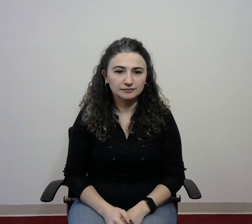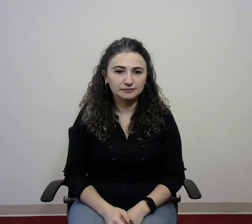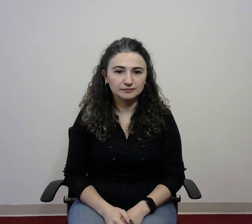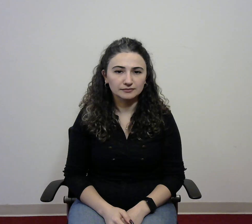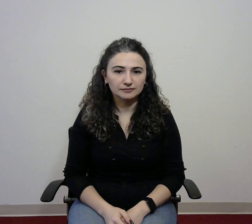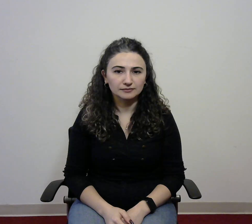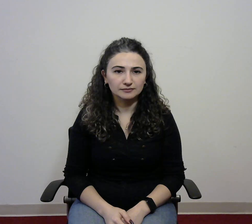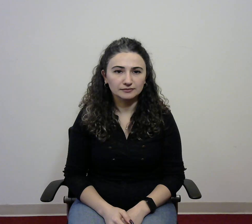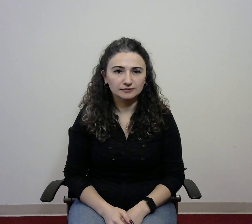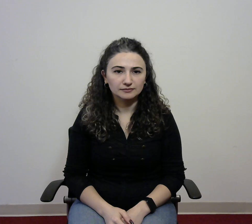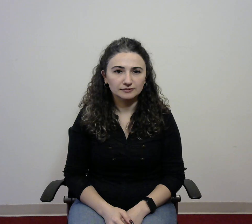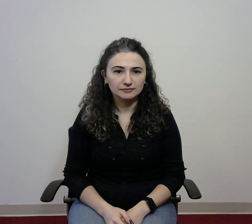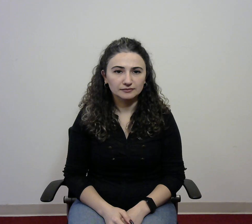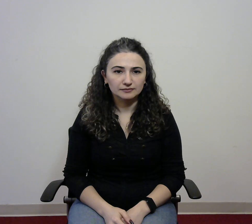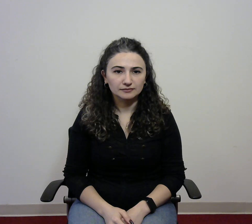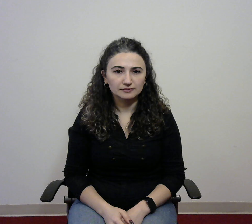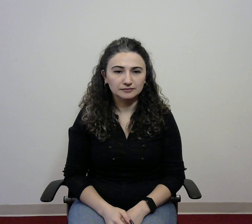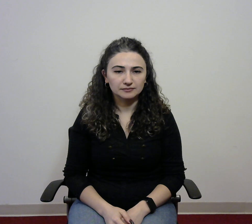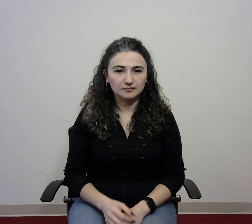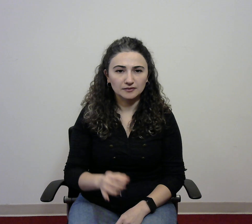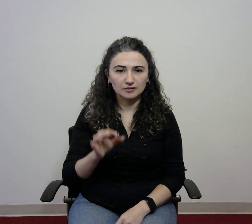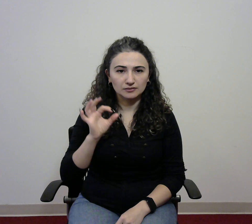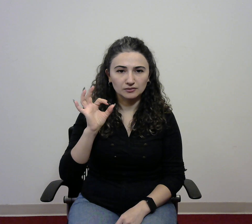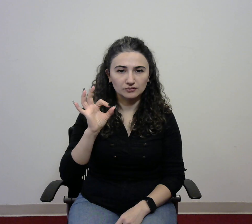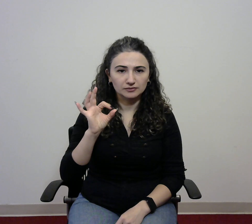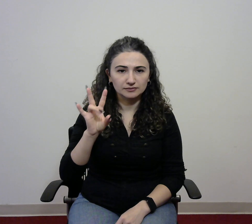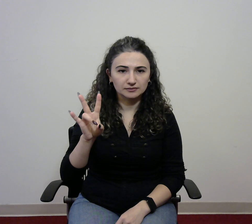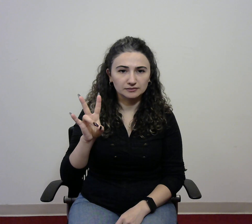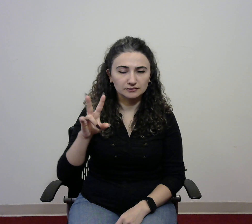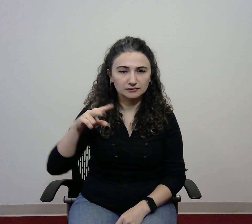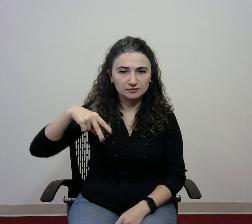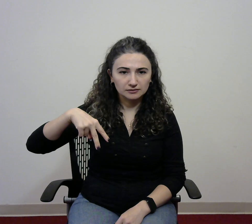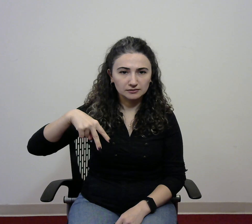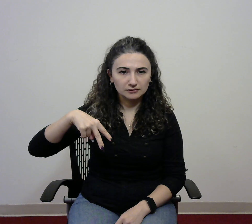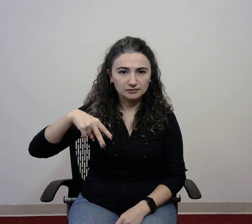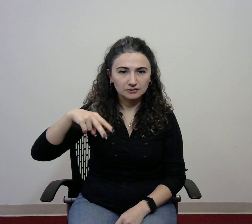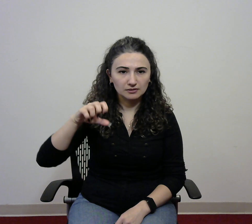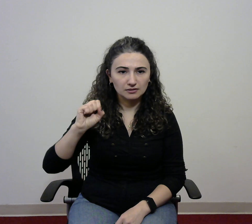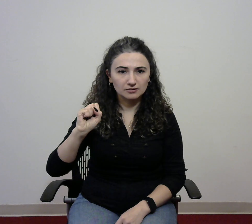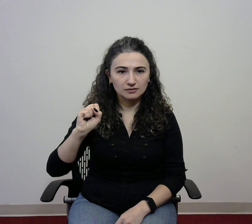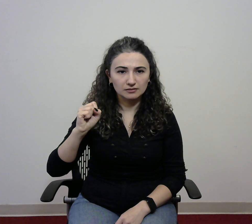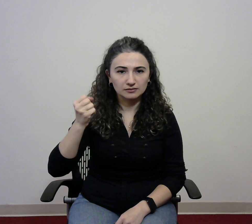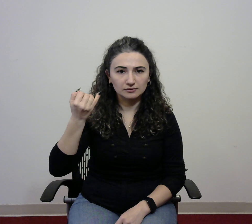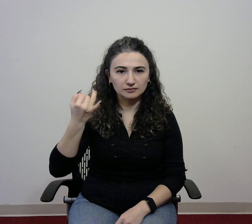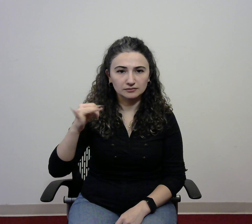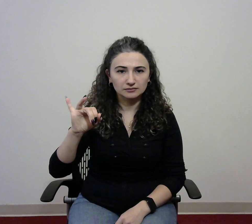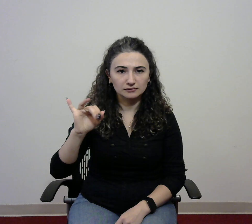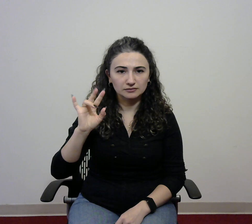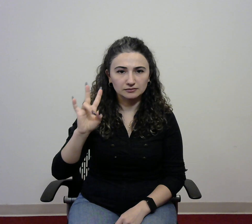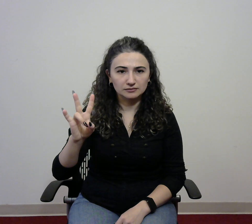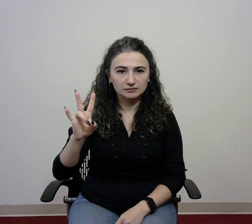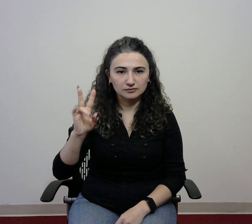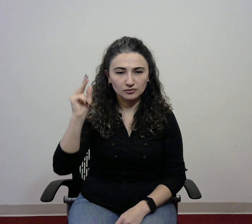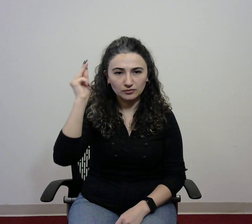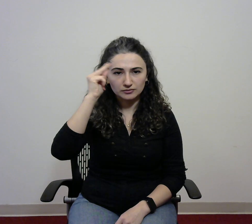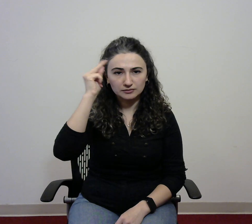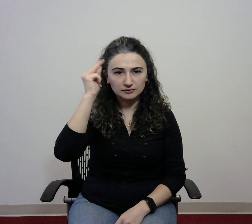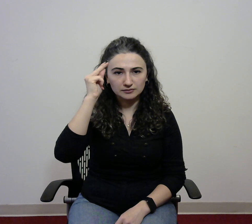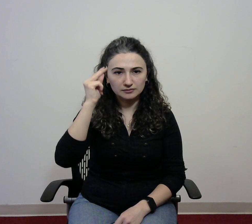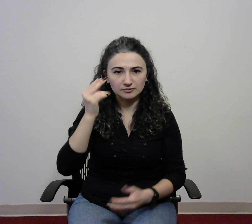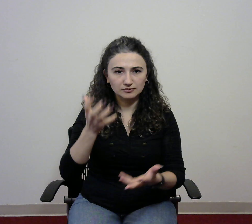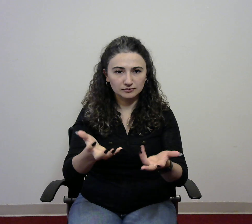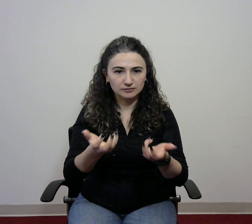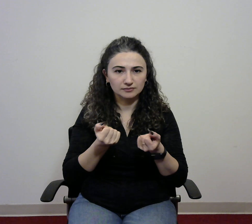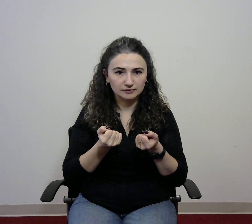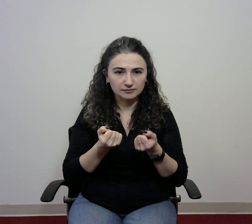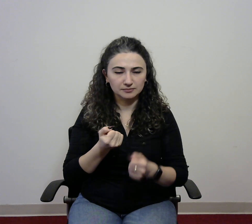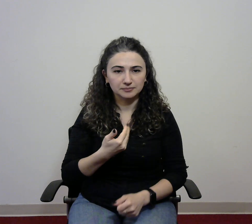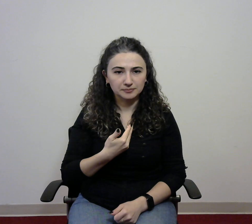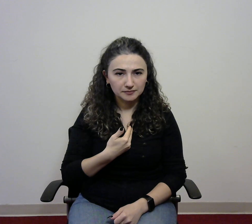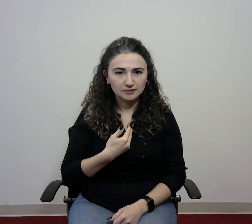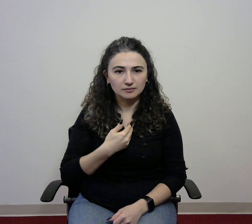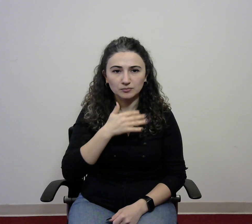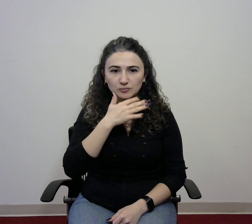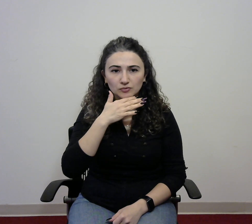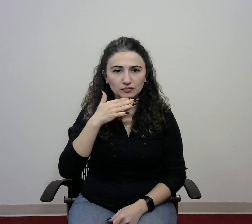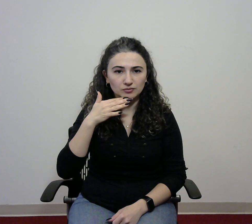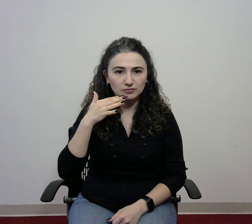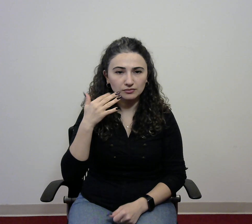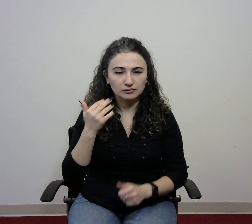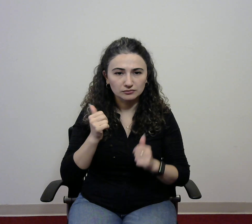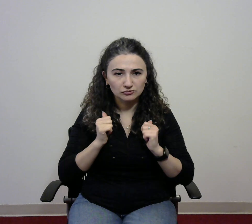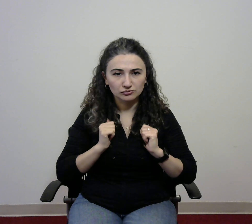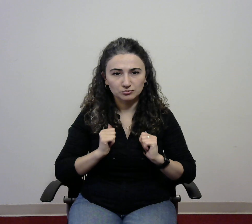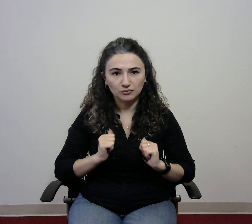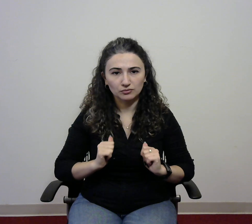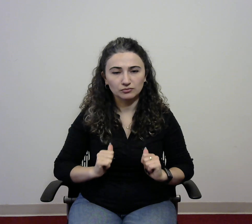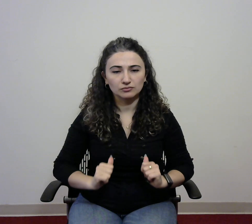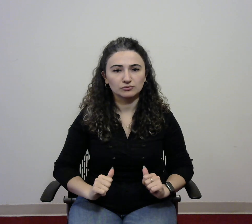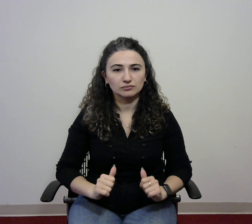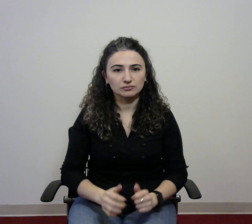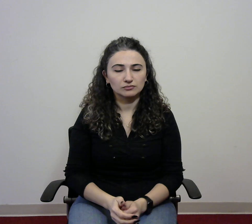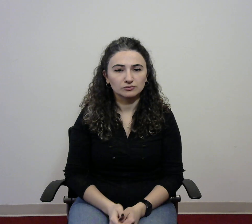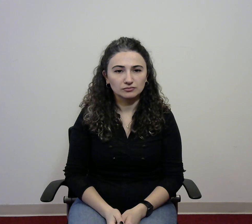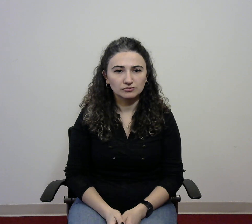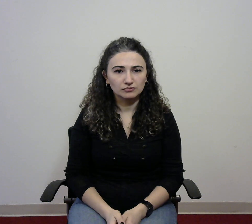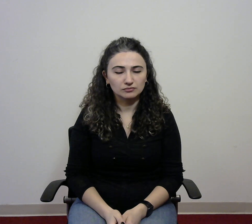Onlayn təhsil almaq mənə çox rahatdır